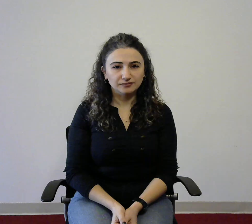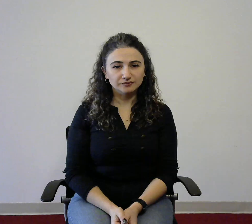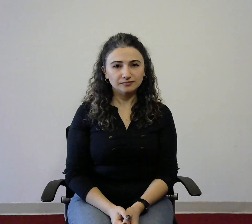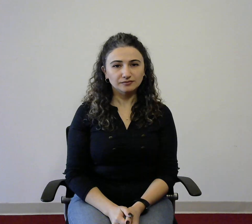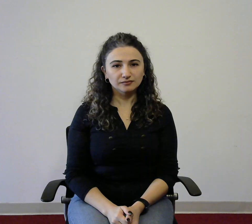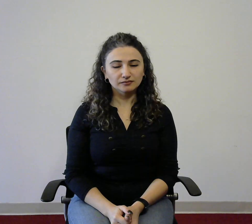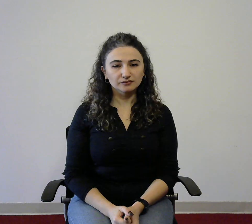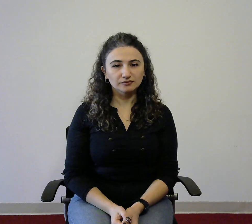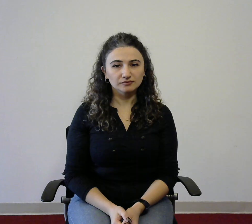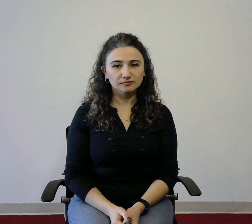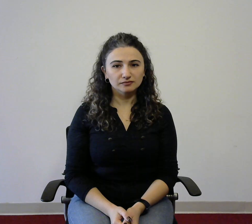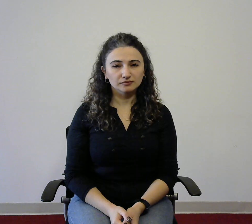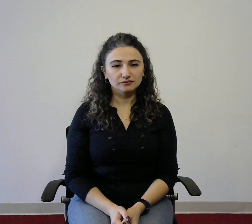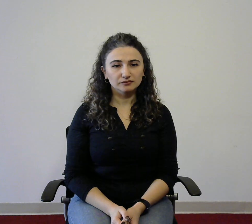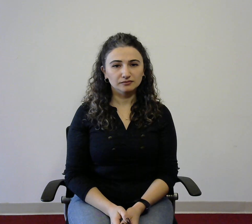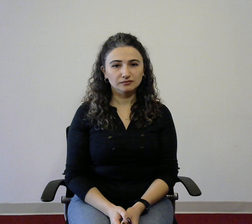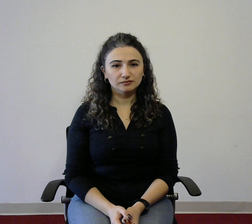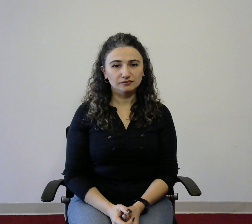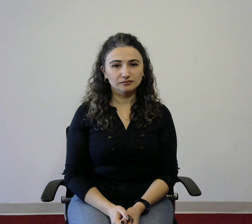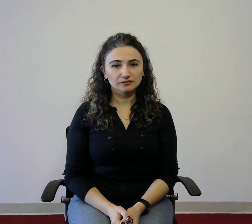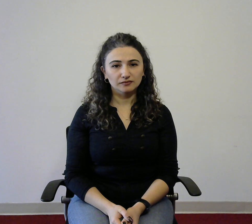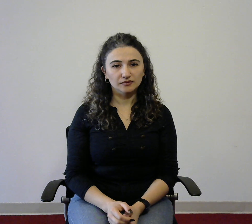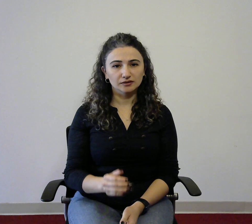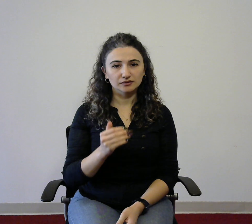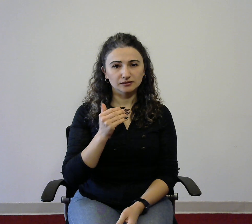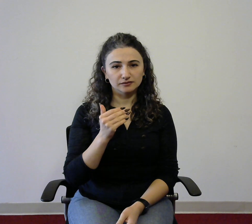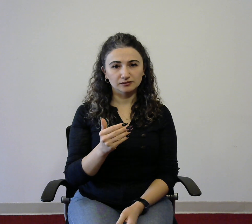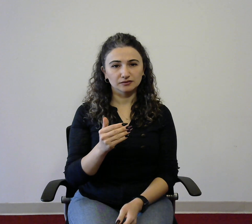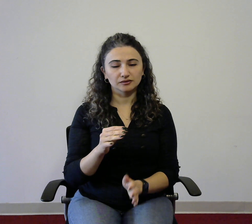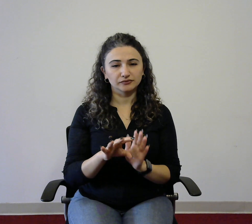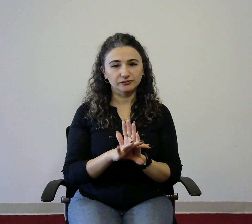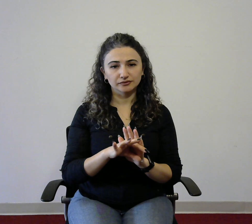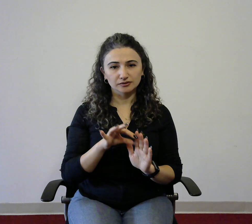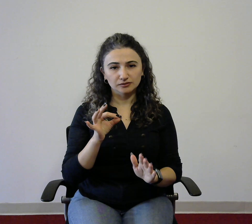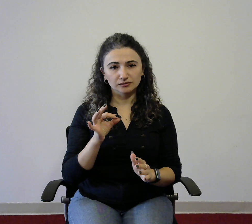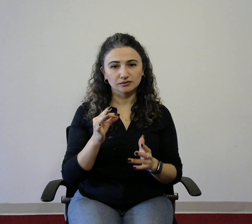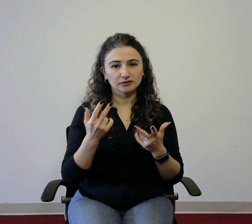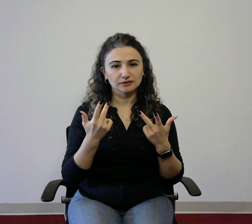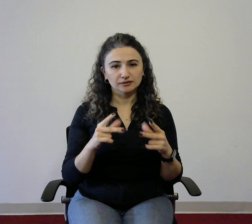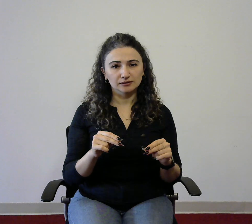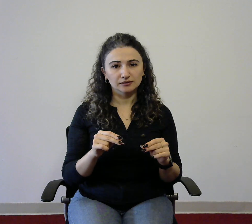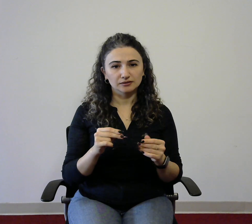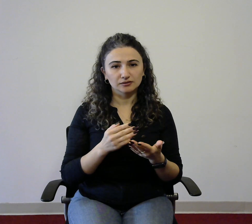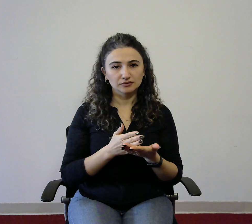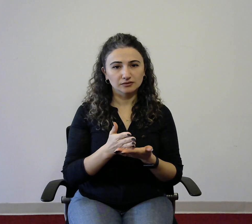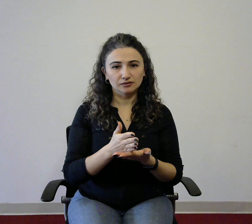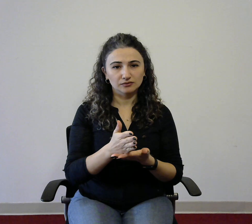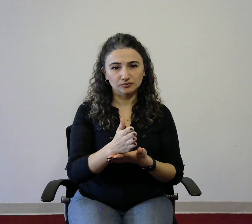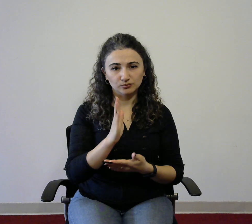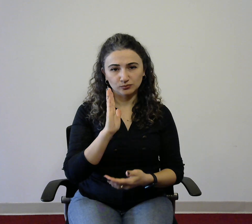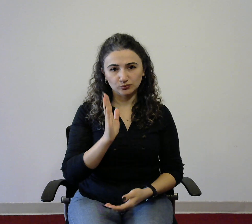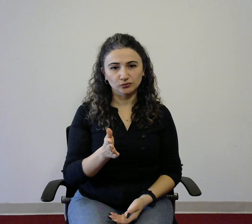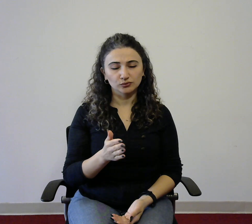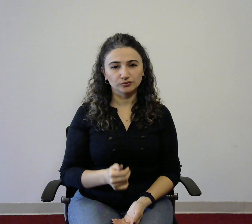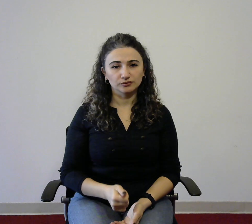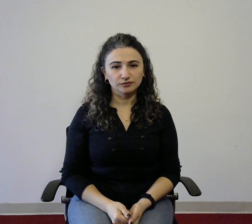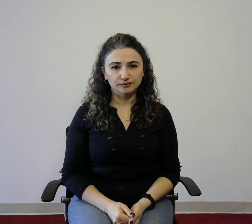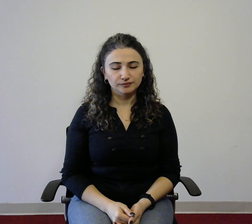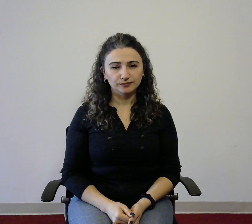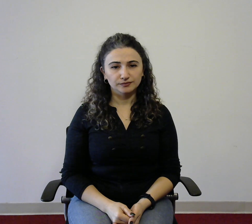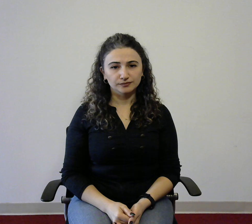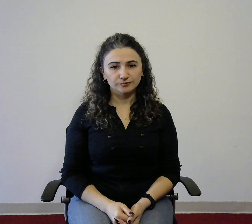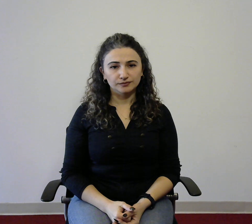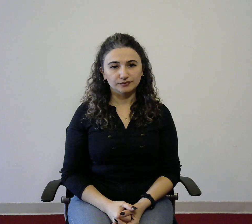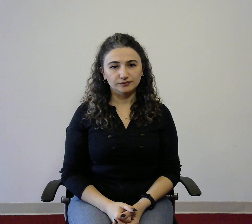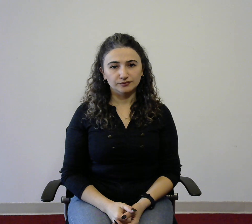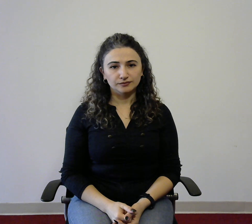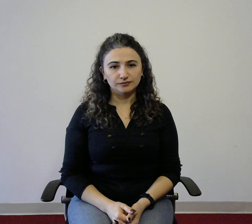Sizin seçiminiz hansı istiqamətdə olacaq?